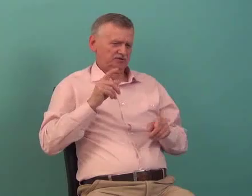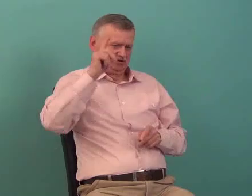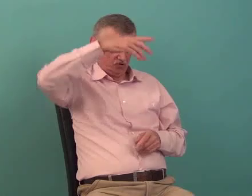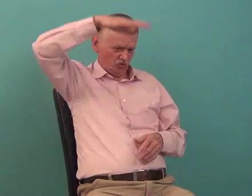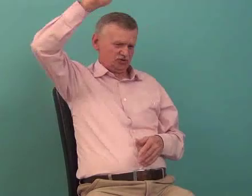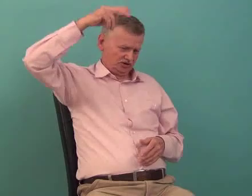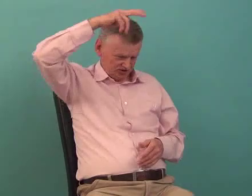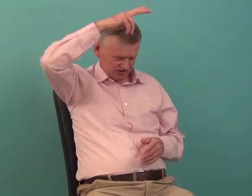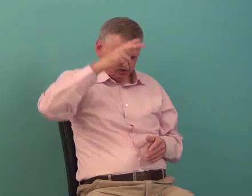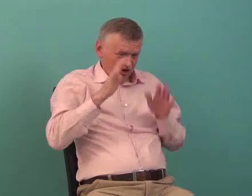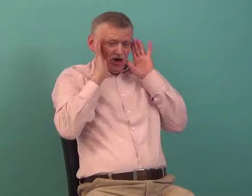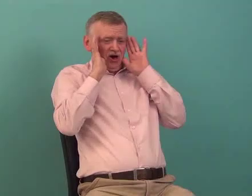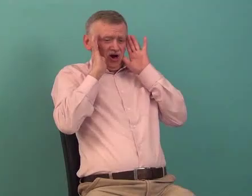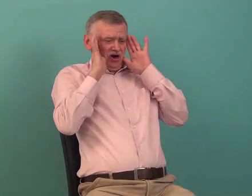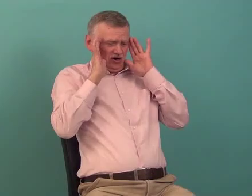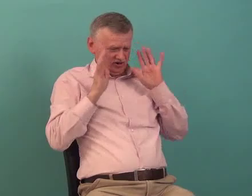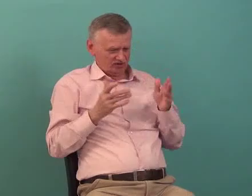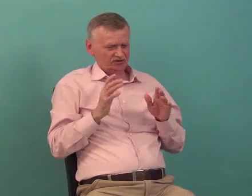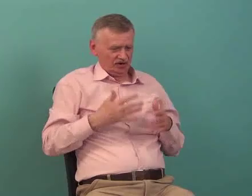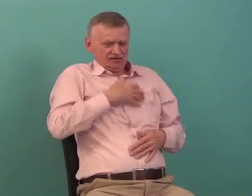Duża mówi: o, Boże. Przestraszyła się.